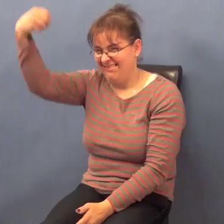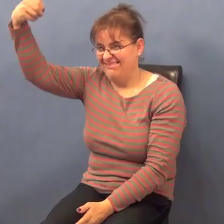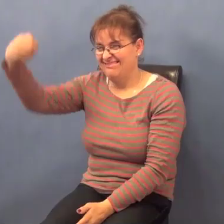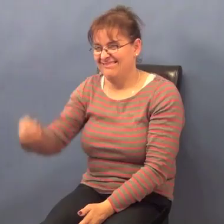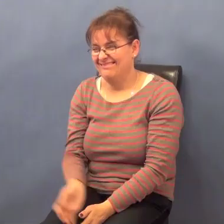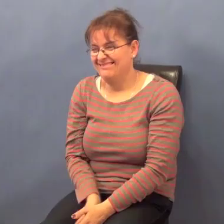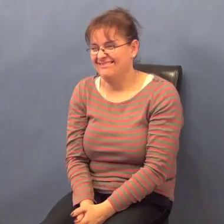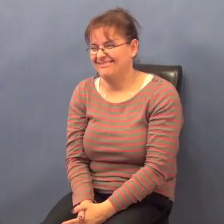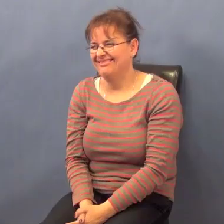Kot wkłada łapą.